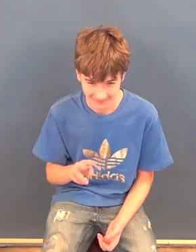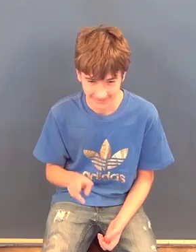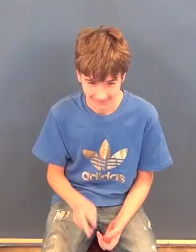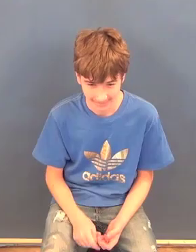Dwie godziny.